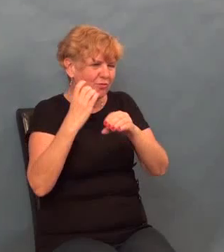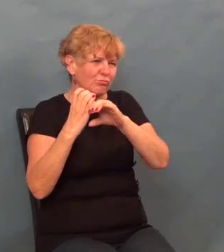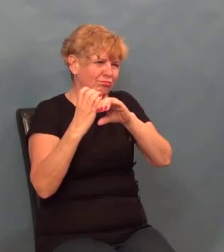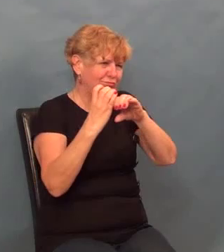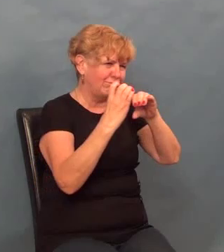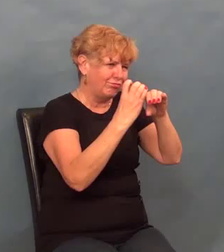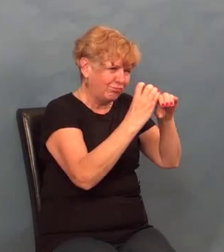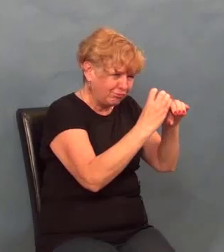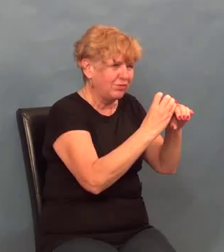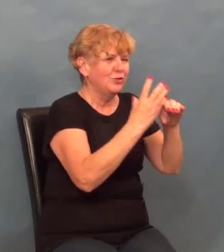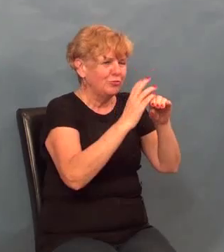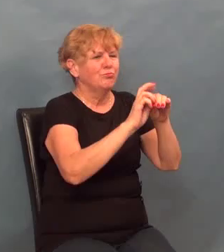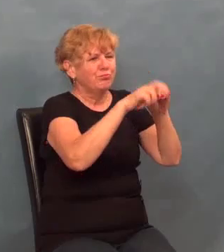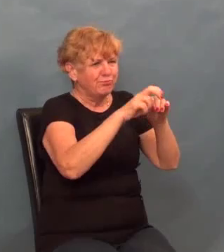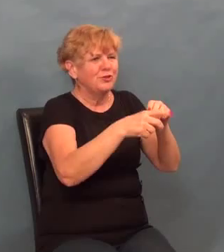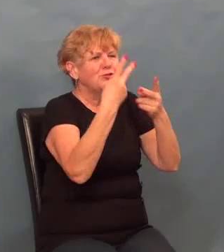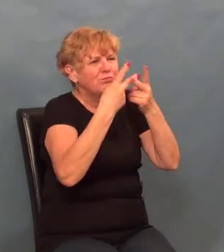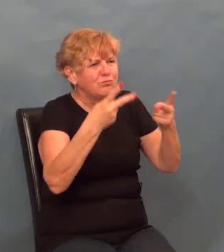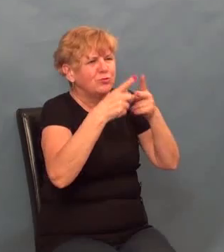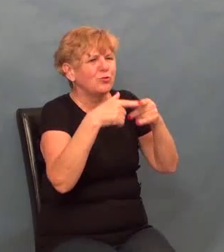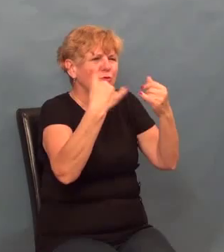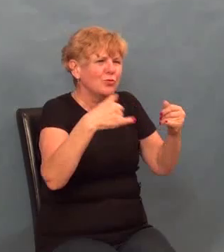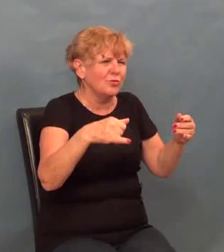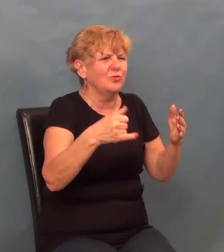Autobus przyjechał na miejsce, było zwiedzanie różnych miejsc.